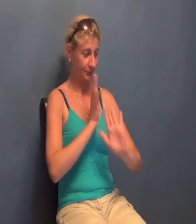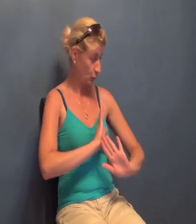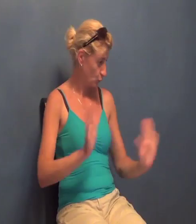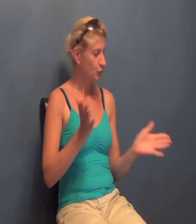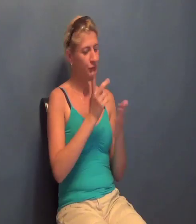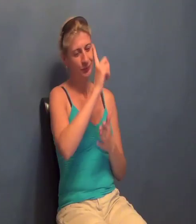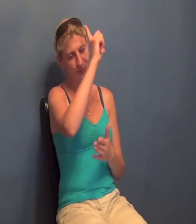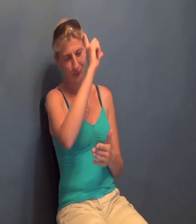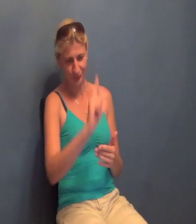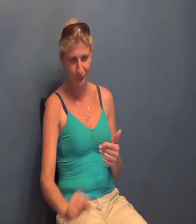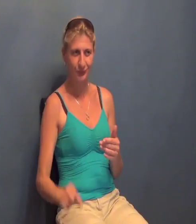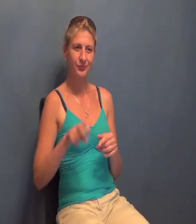Schodzi na dół do znajomych.